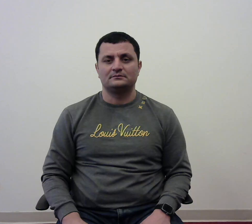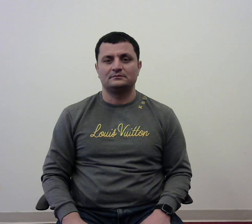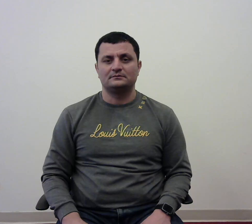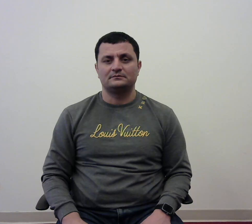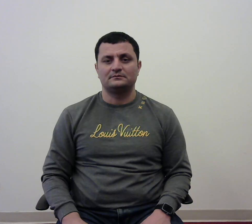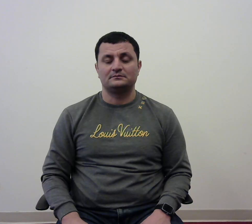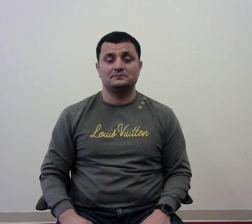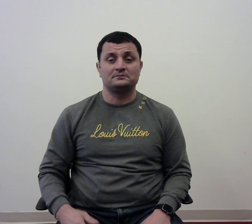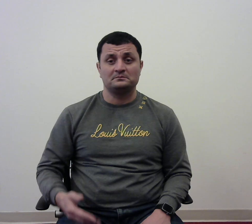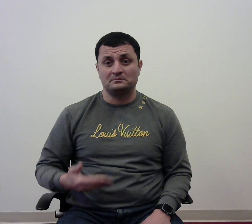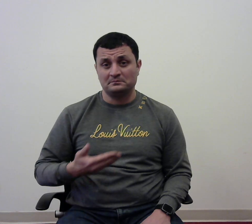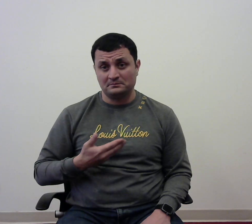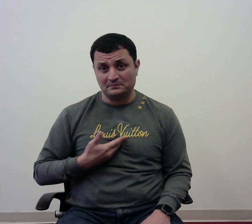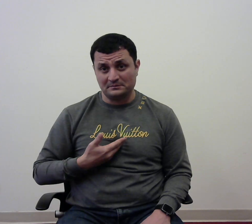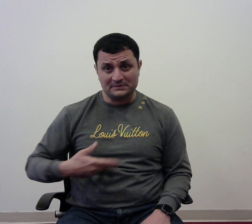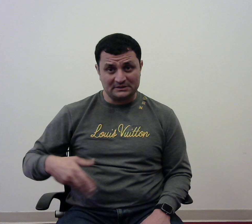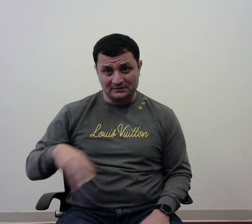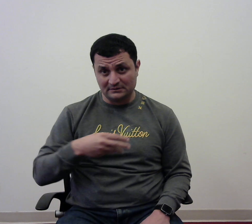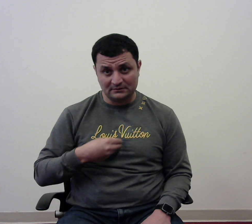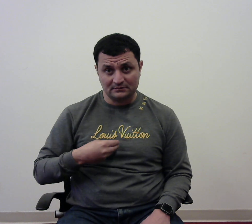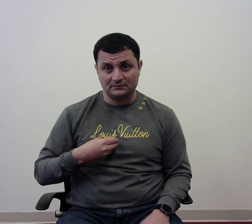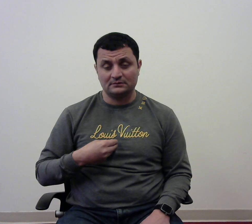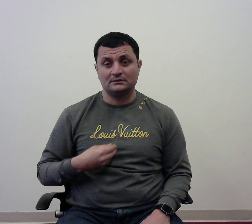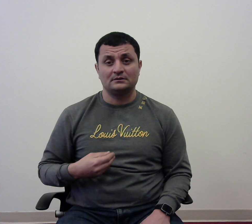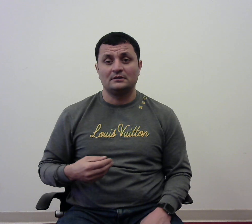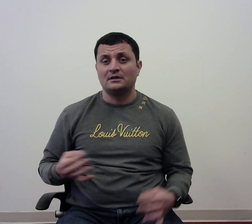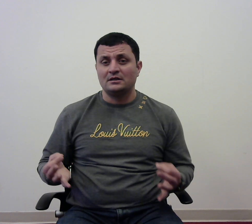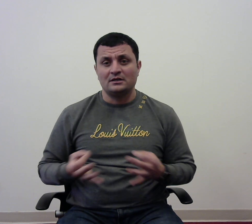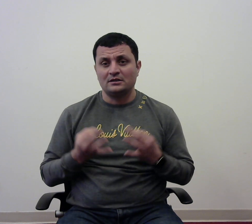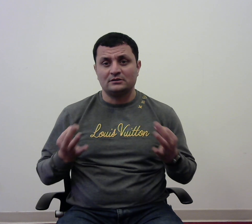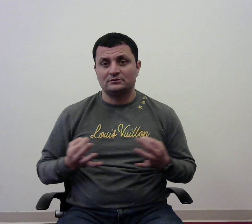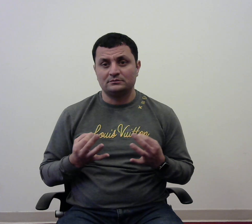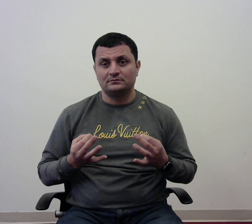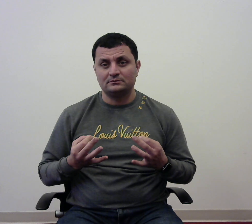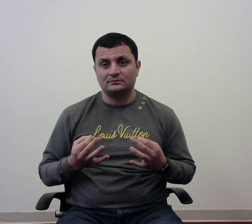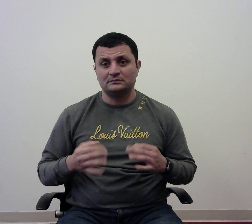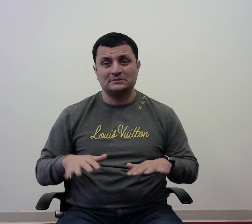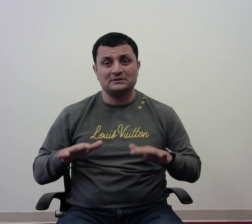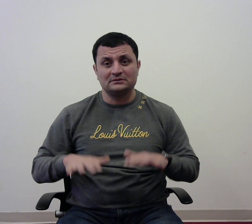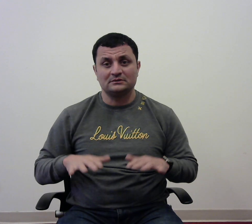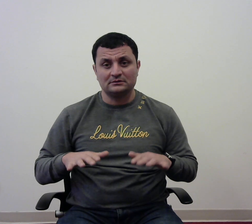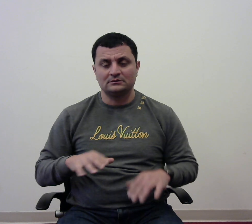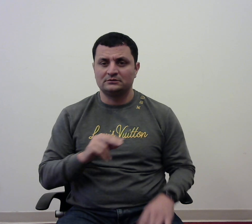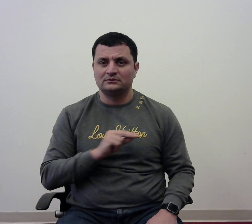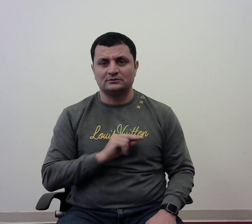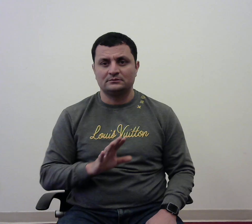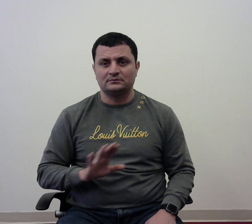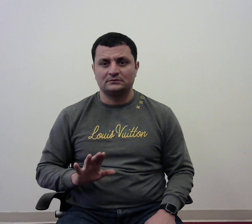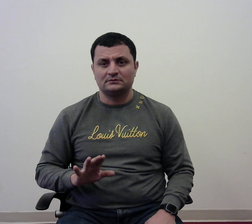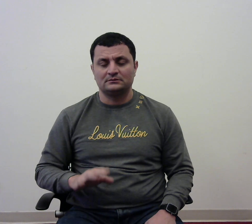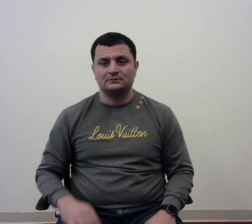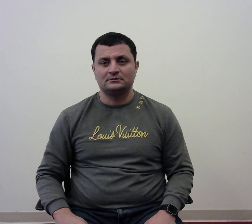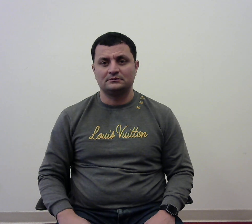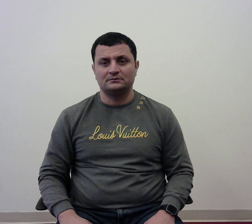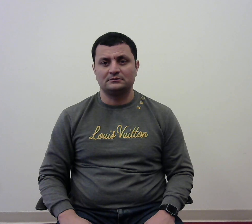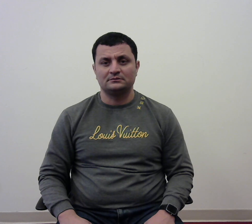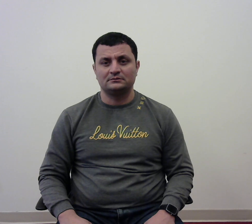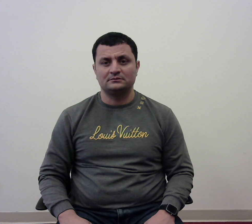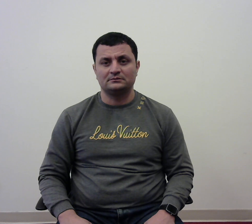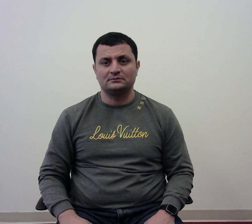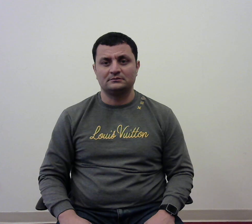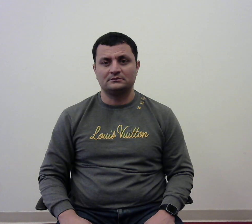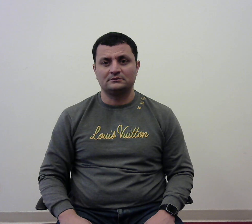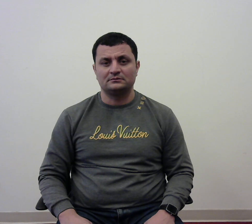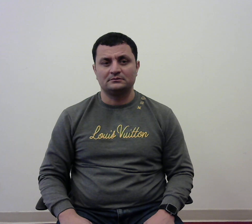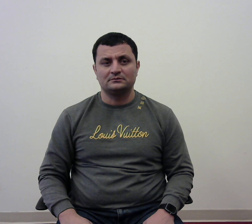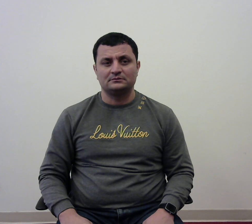Biz heç yerdə işləmirik